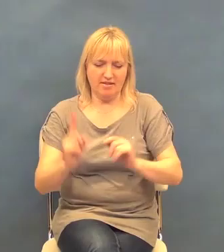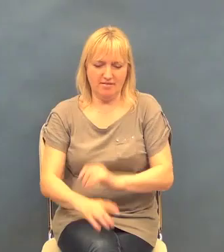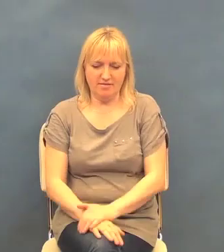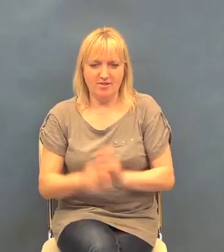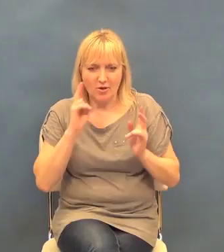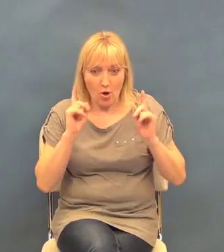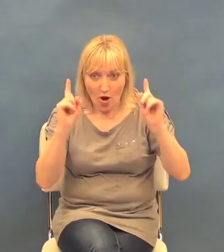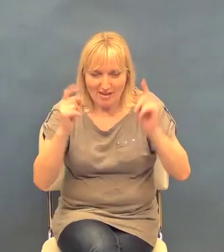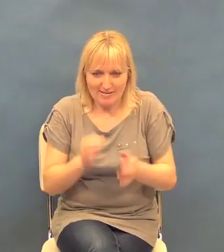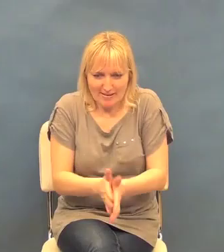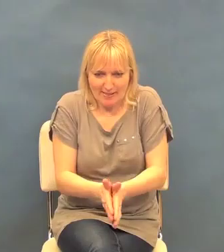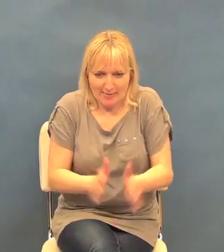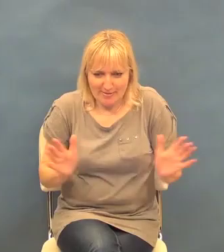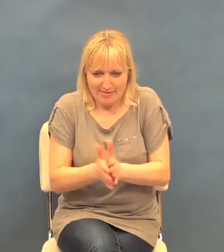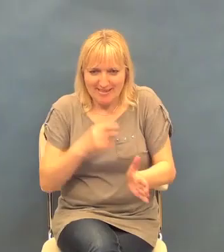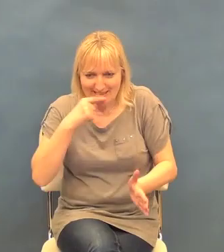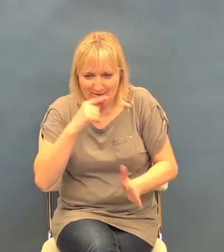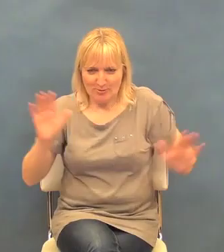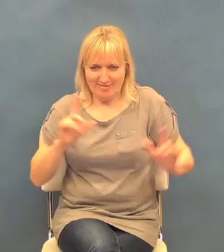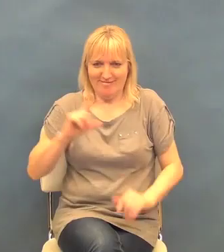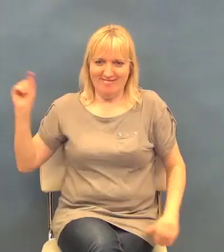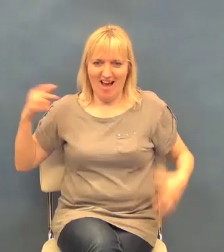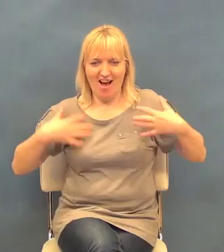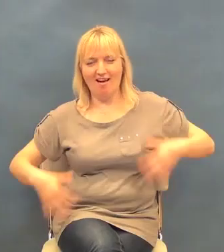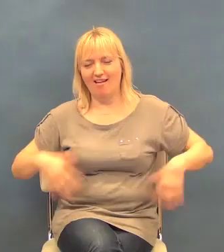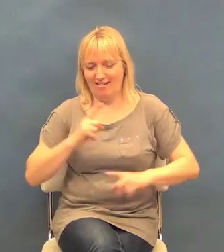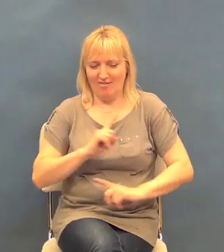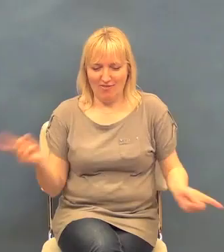Jak głuchy zobaczy to ostrzeżenie to szybko zamoczy ręce, czy umyje szybko zęby i wyjdzie, bo nie wolno się kąpać.